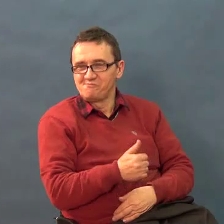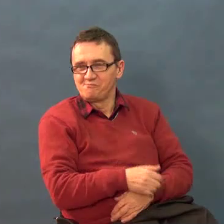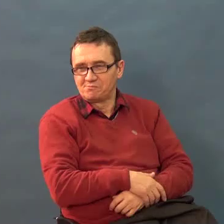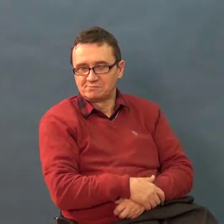Super.